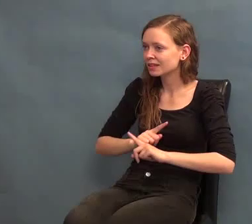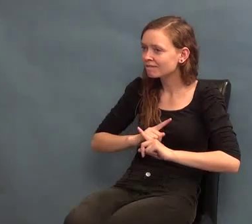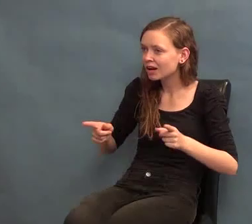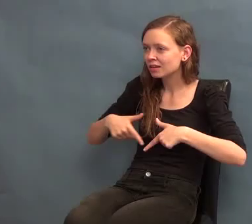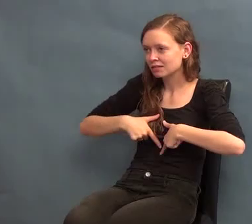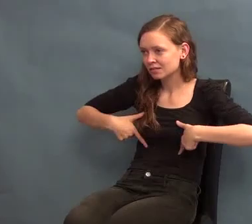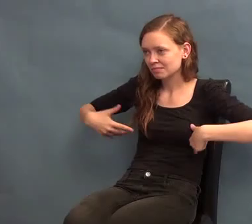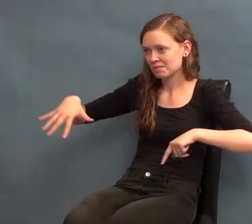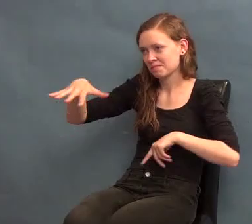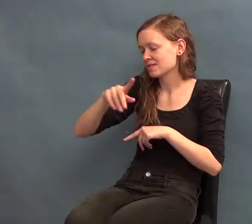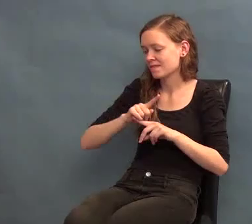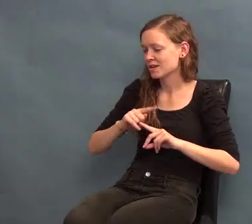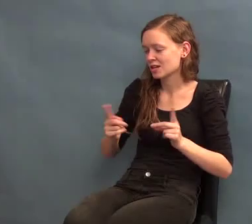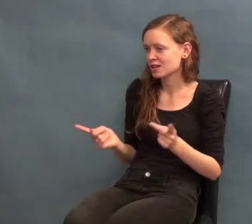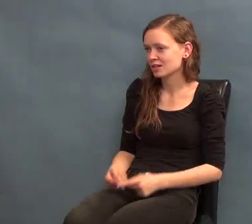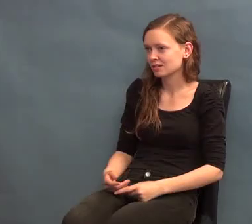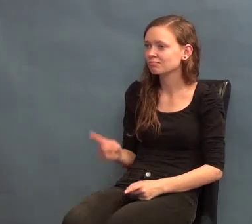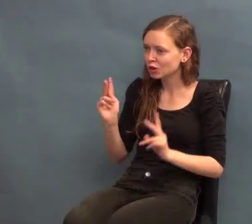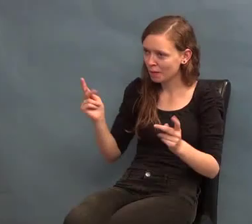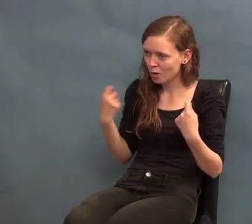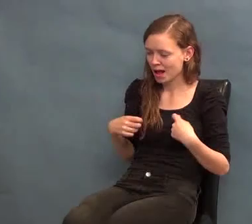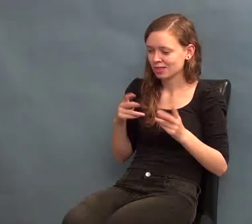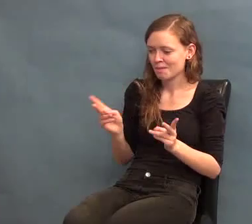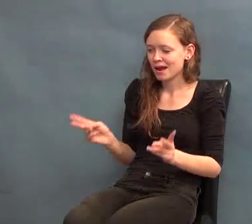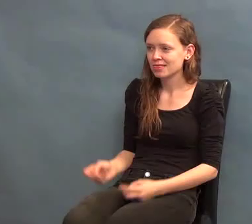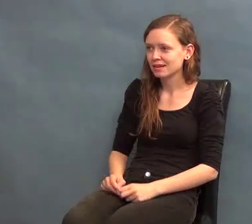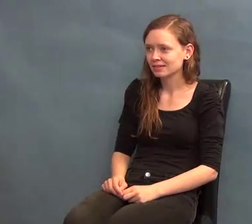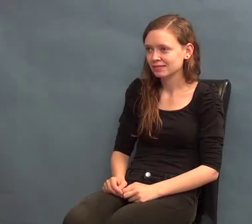Nie wolno w biustonoszu chodzić po mieście, trzeba mieć na sobie normalnie ubranie.